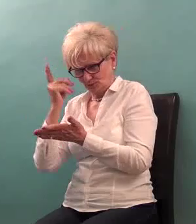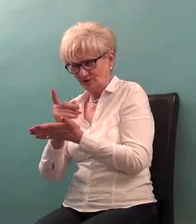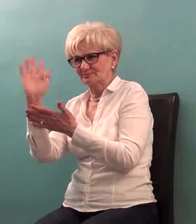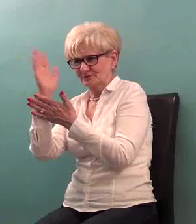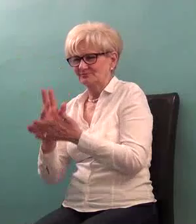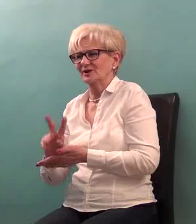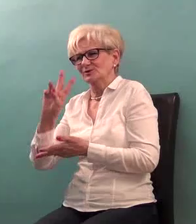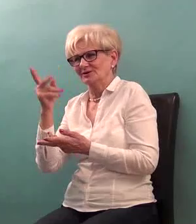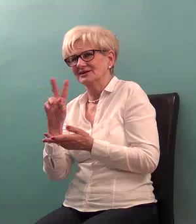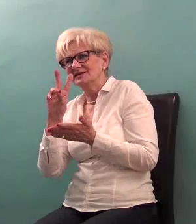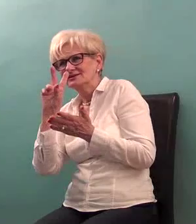Podchodzi do kolejnego okna.